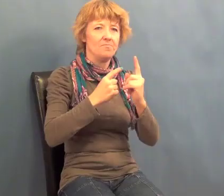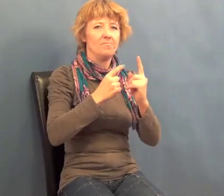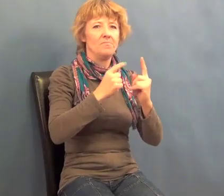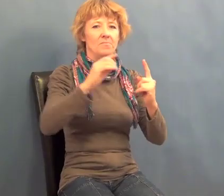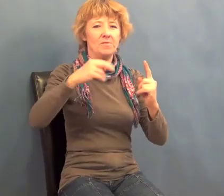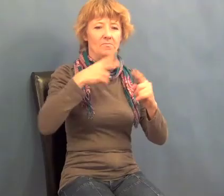Policjant podchodzi.